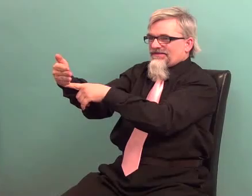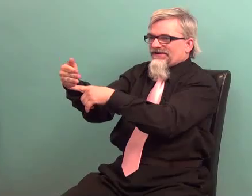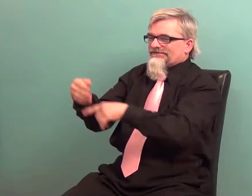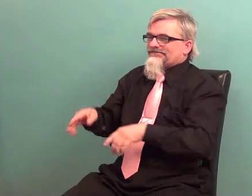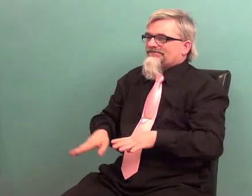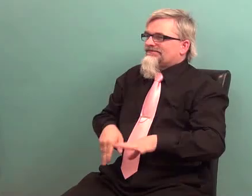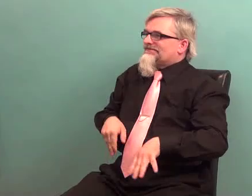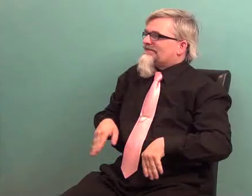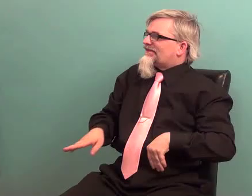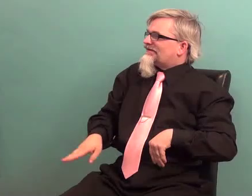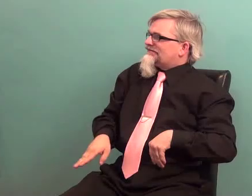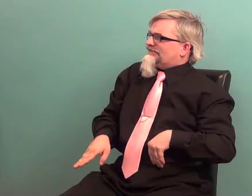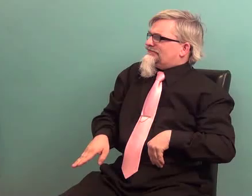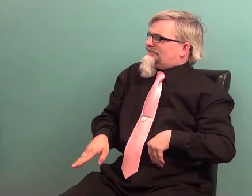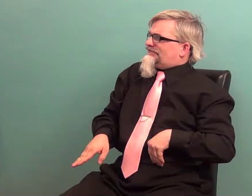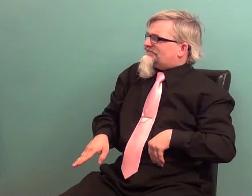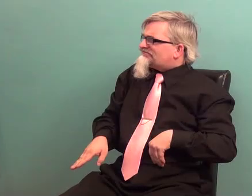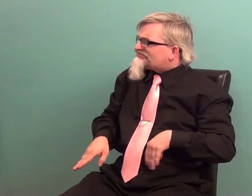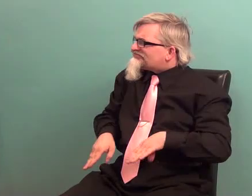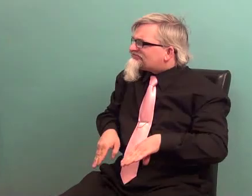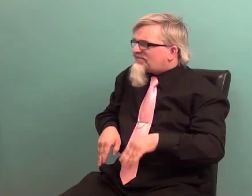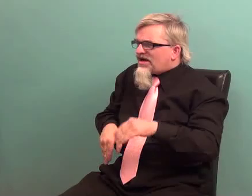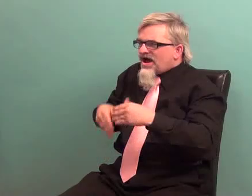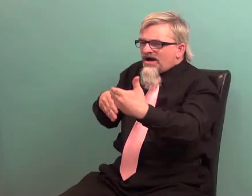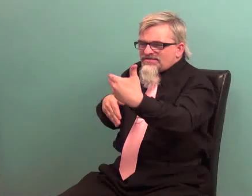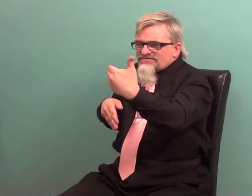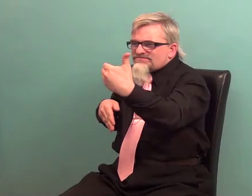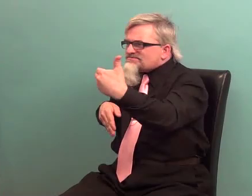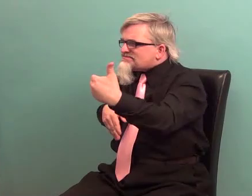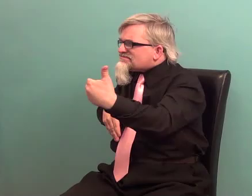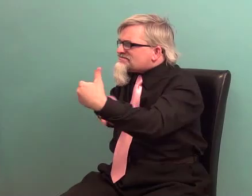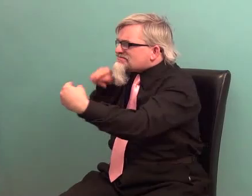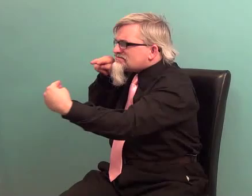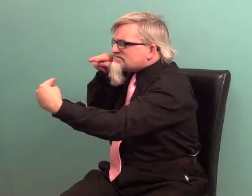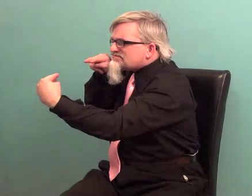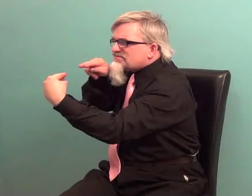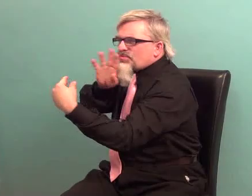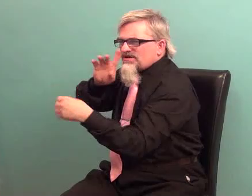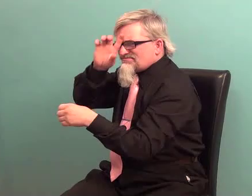Kot podchodzi do niej i patrzą na siebie z bliska, jak wrogowie.